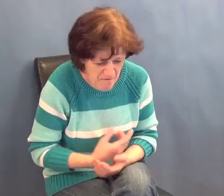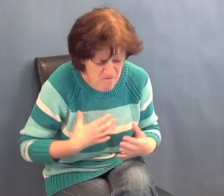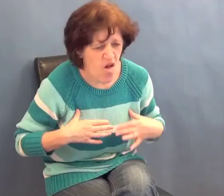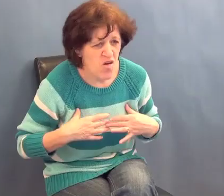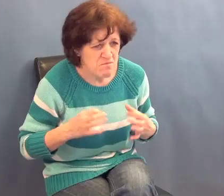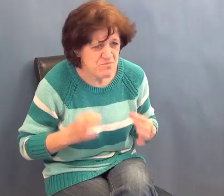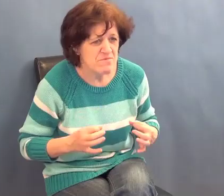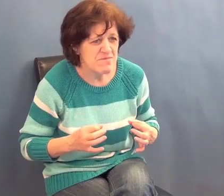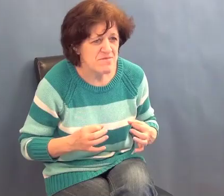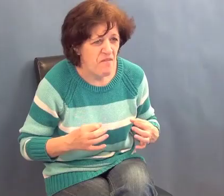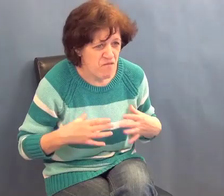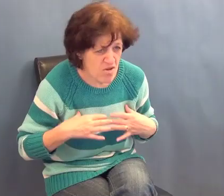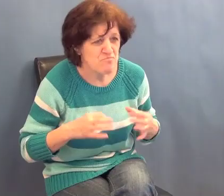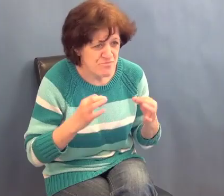Wolne mam, zgadza się.